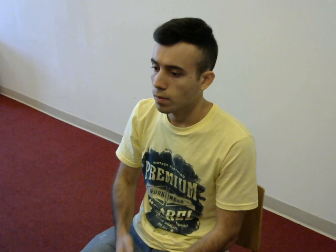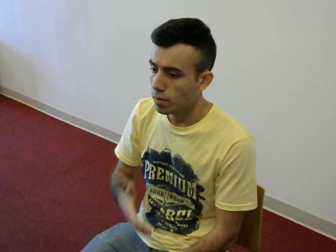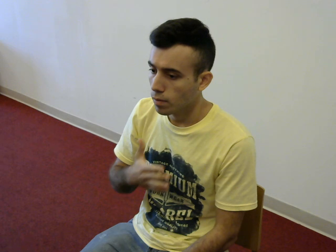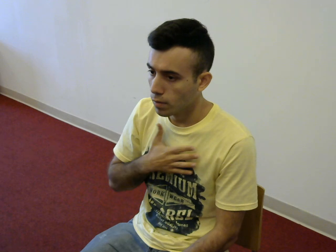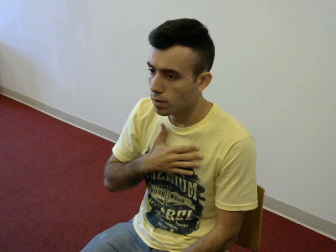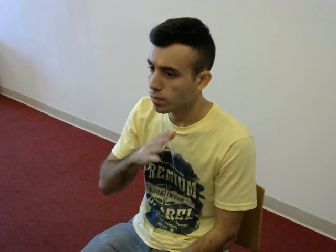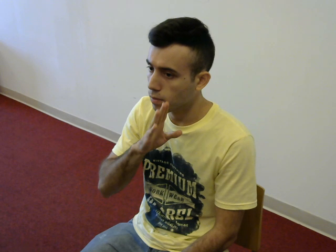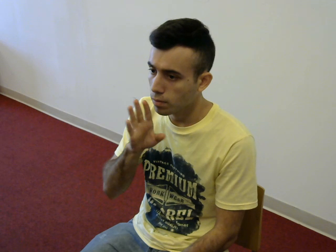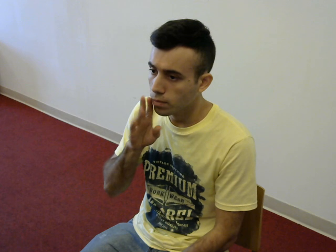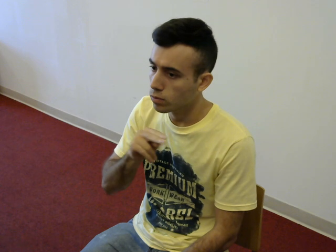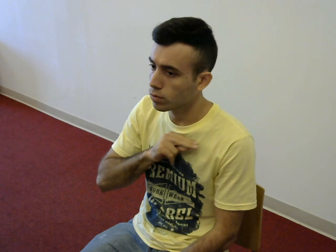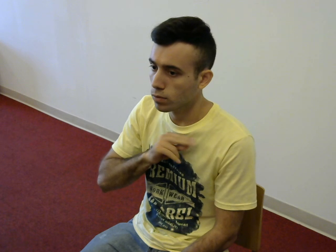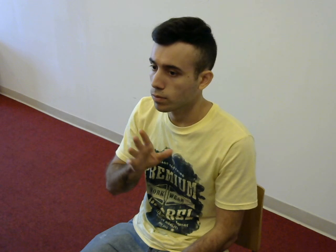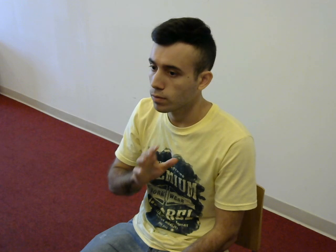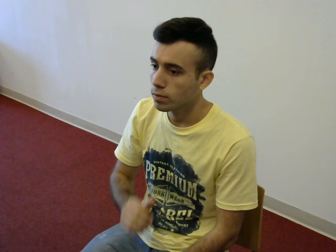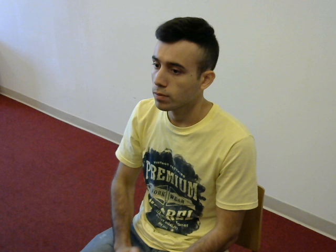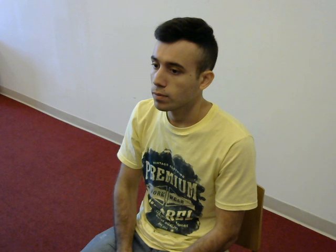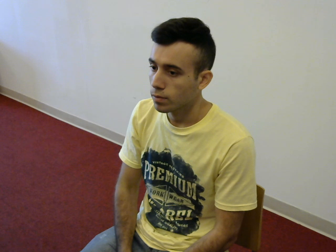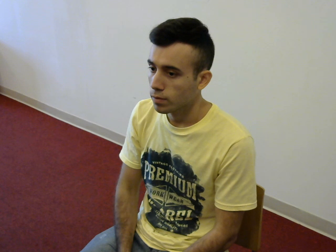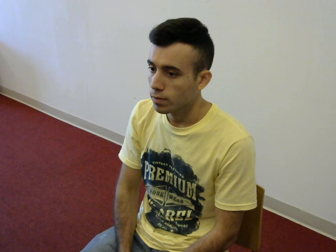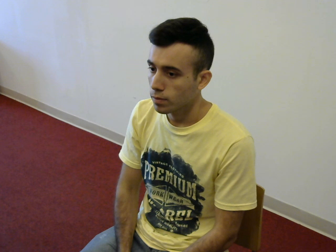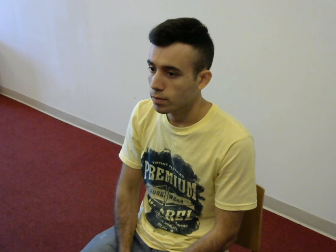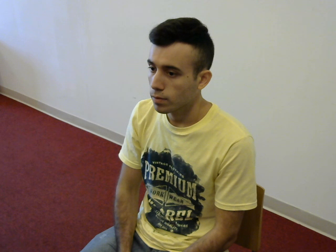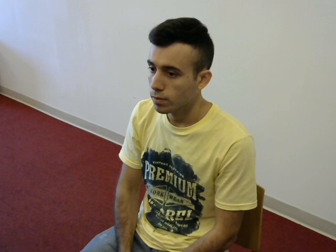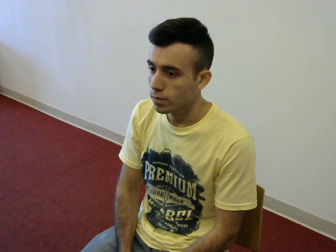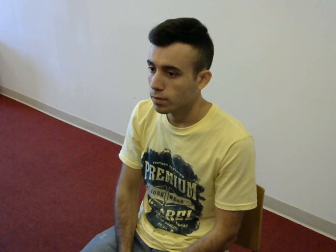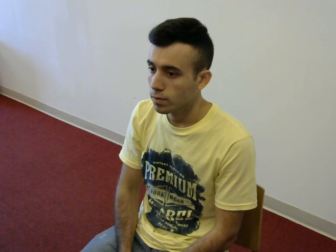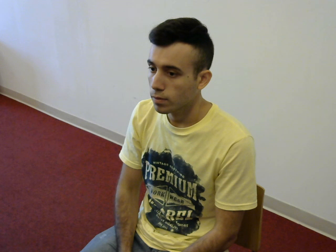Mənim anam işsizdir